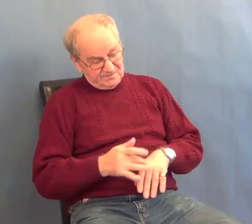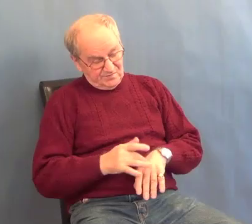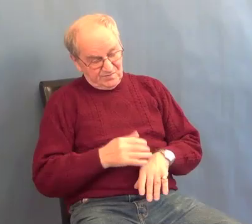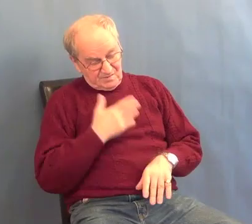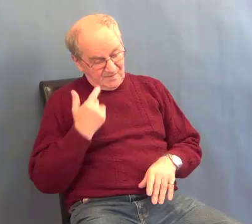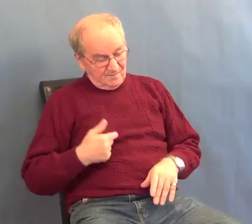Nie mam pieniędzy.